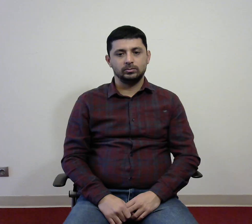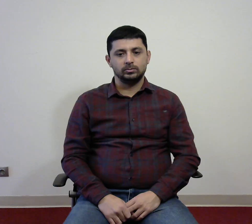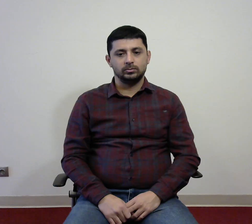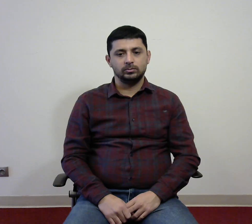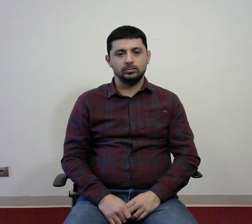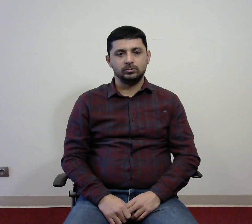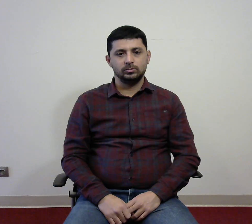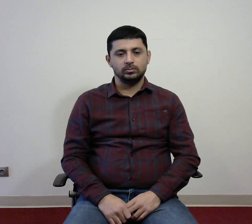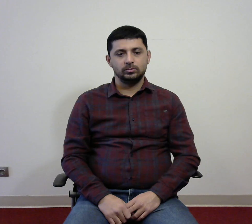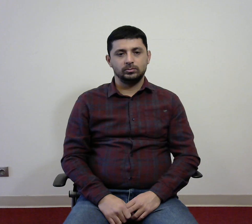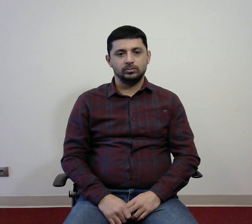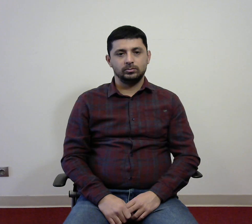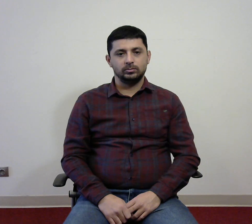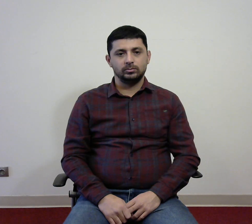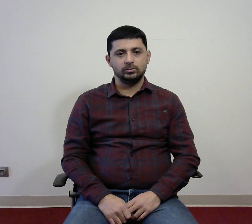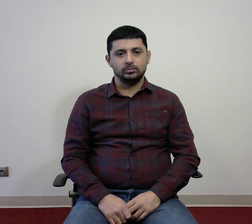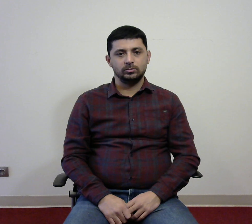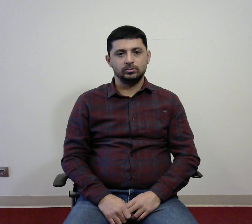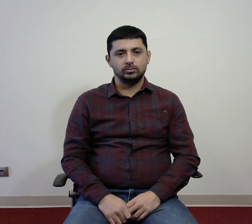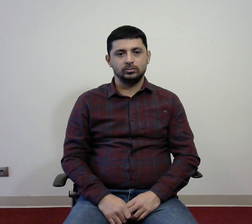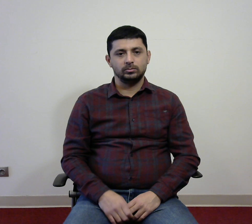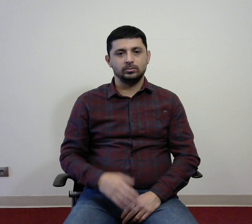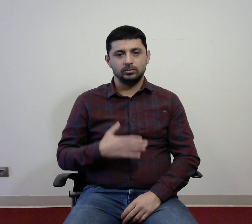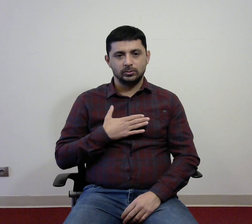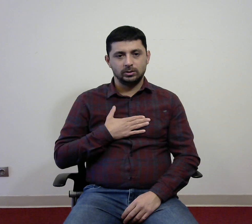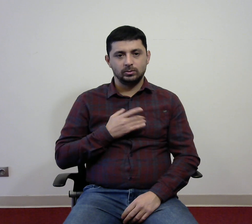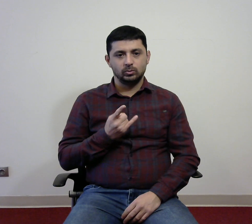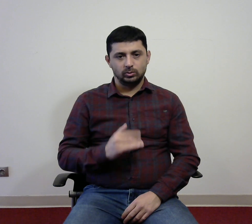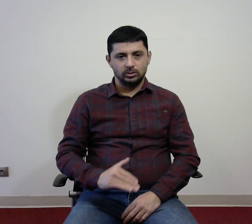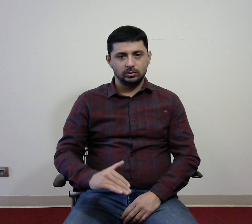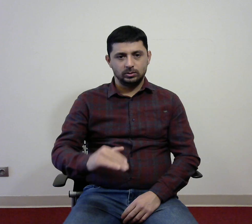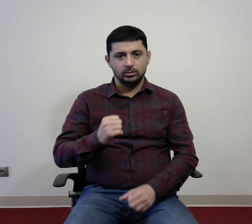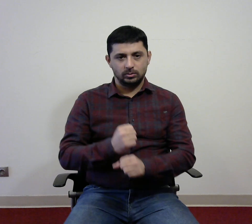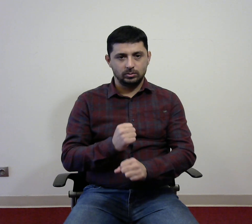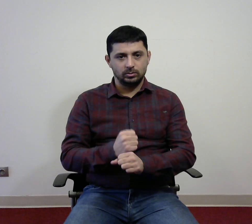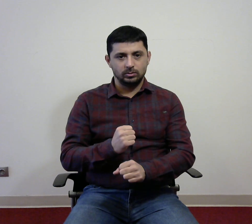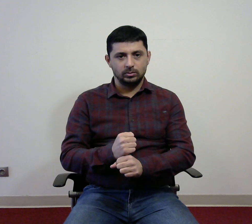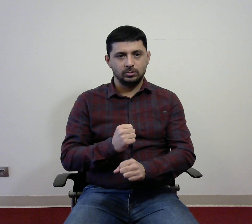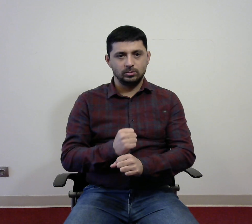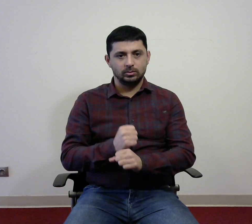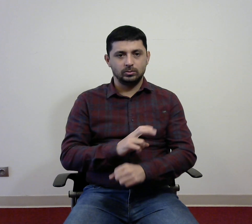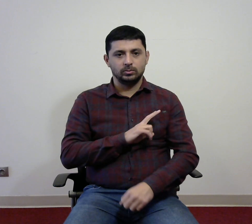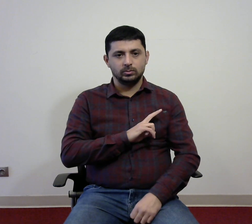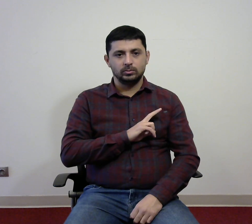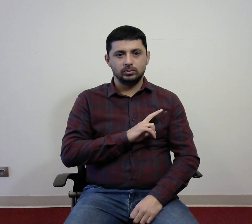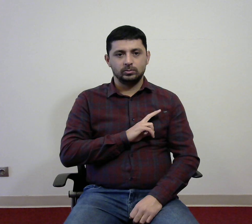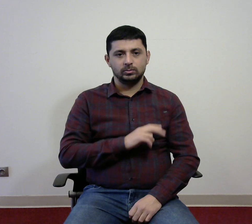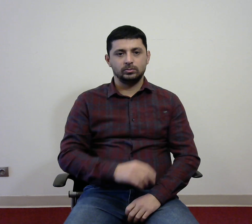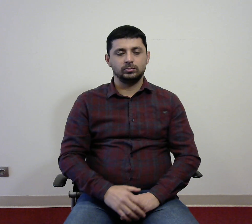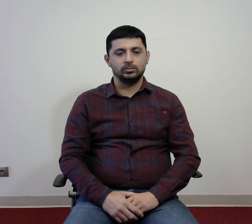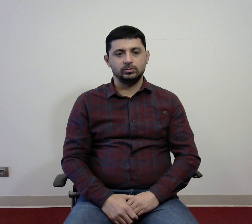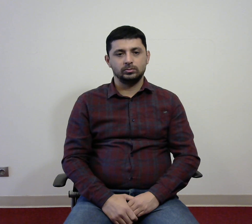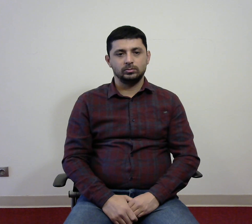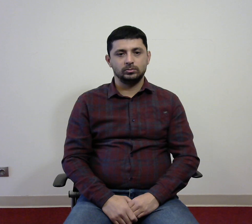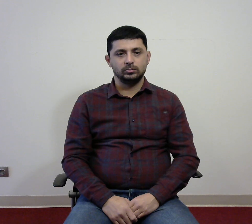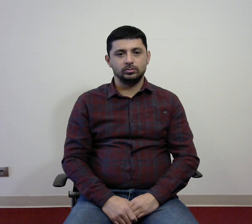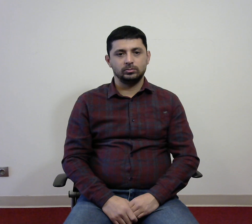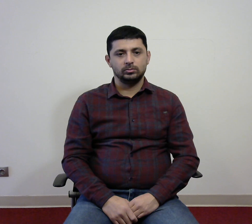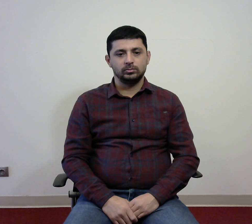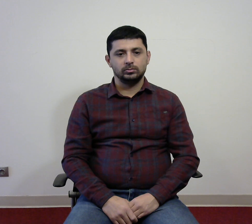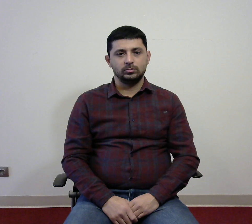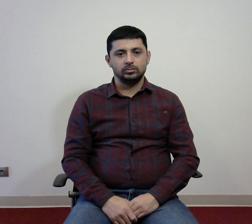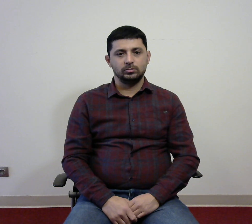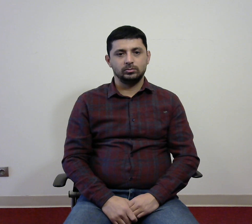Mən uşaqlarla işləməyi sevirəm